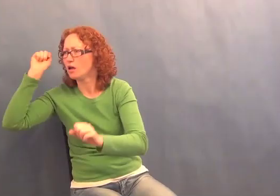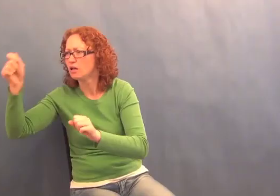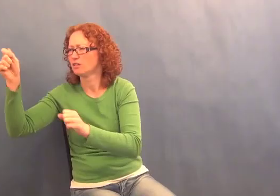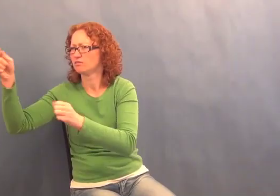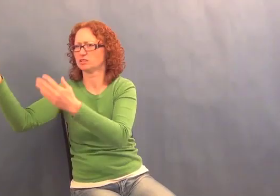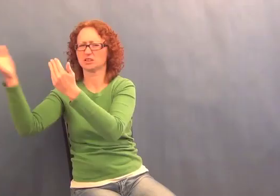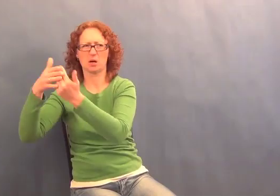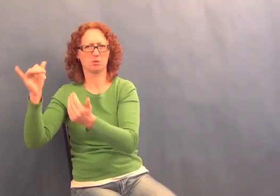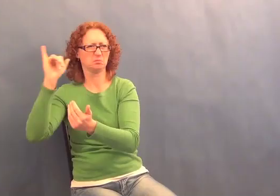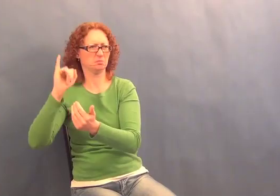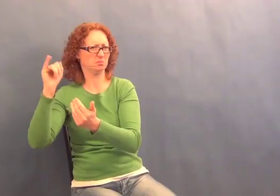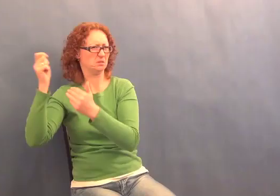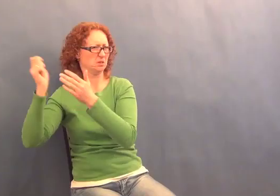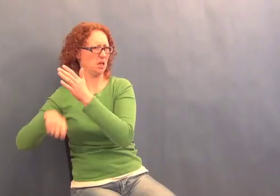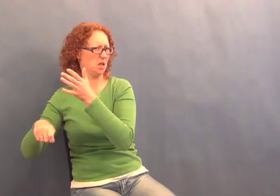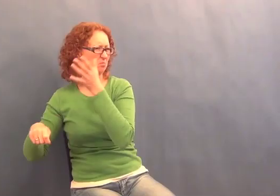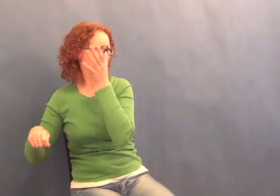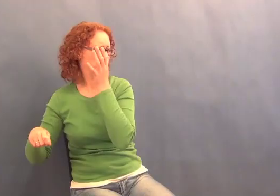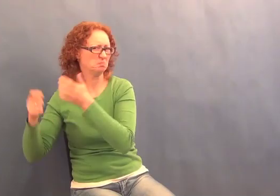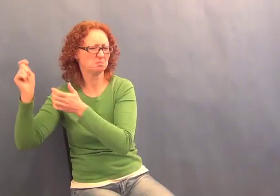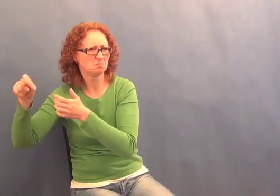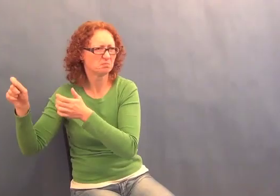Pukali w zamknięte drzwi i nie wiedzieli dlaczego są zamknięte na klucz.